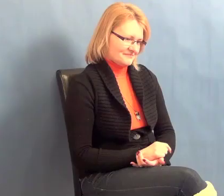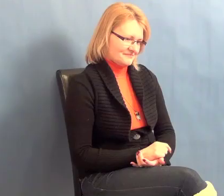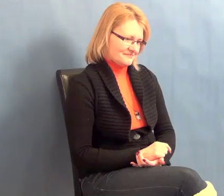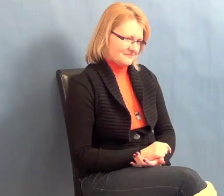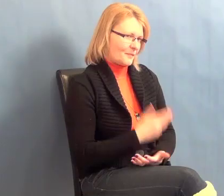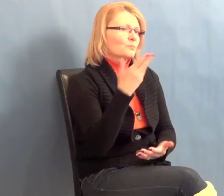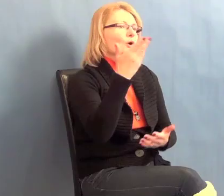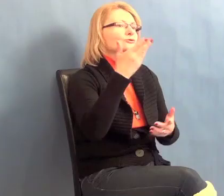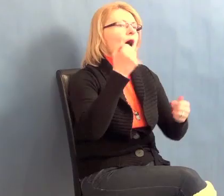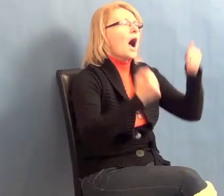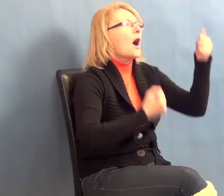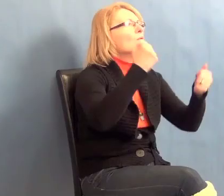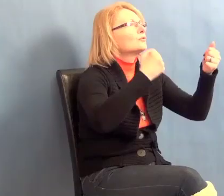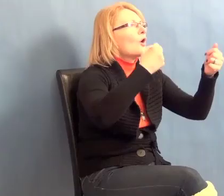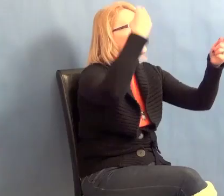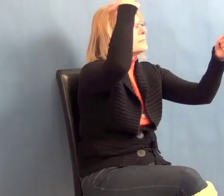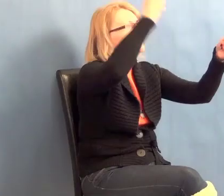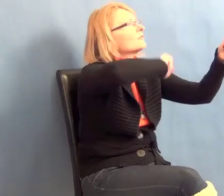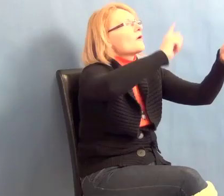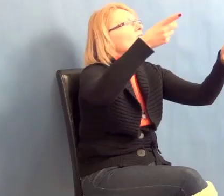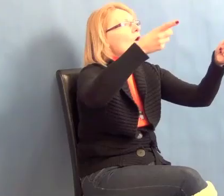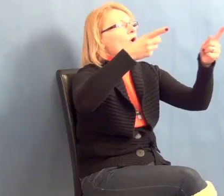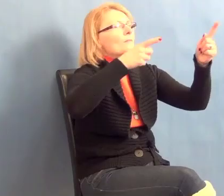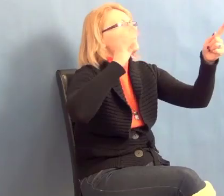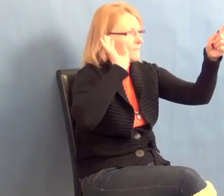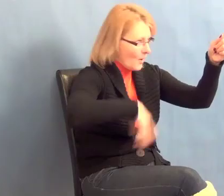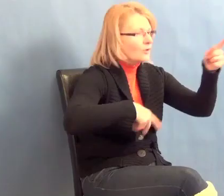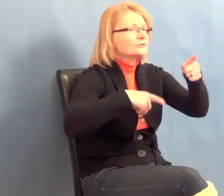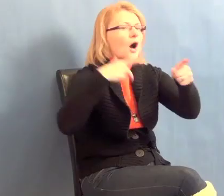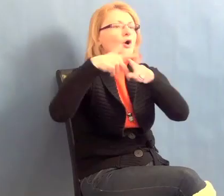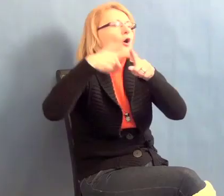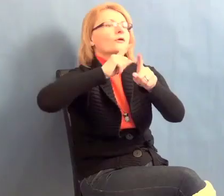Może to jest jakieś rozróżnienie, że tu nie wolno dla aut, a tam dla koni.